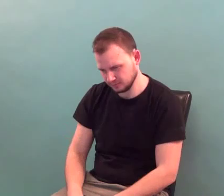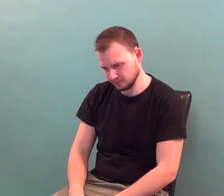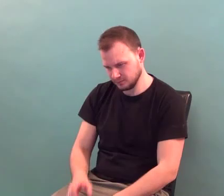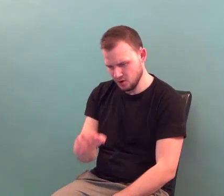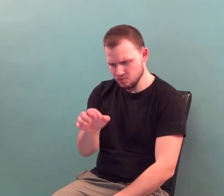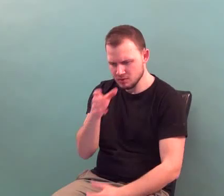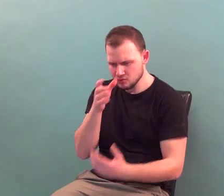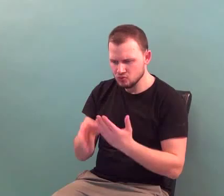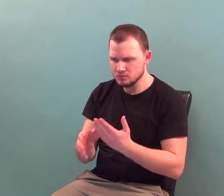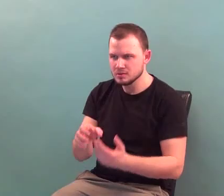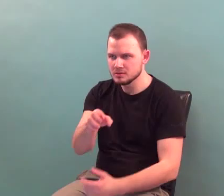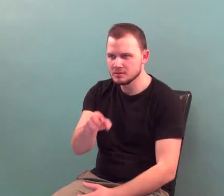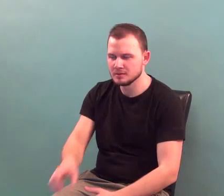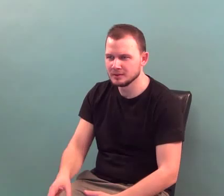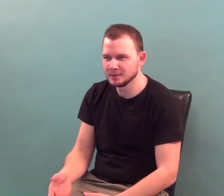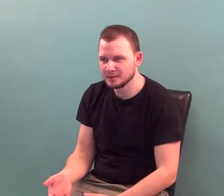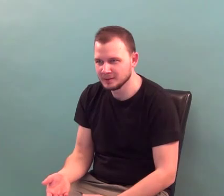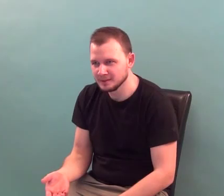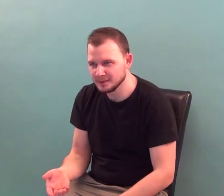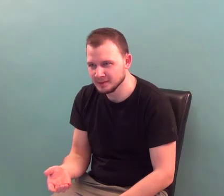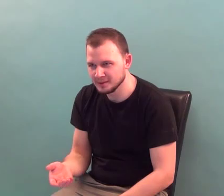Widać, że jest grubo przekreślone.